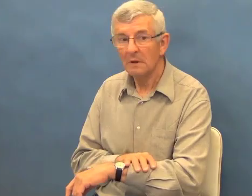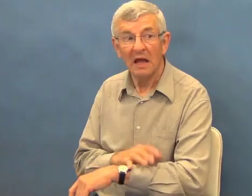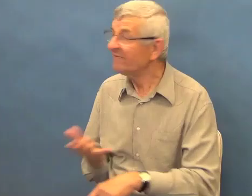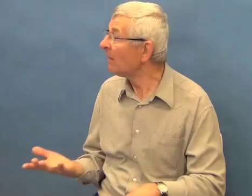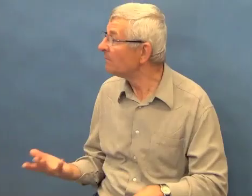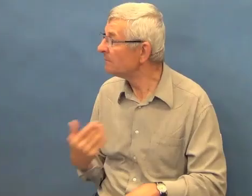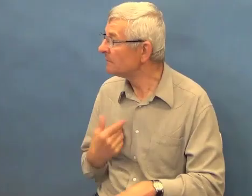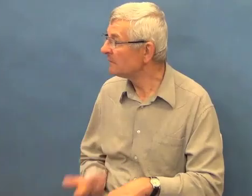Nie wiem.